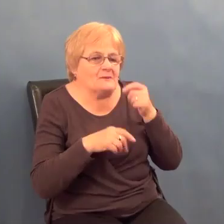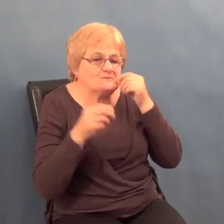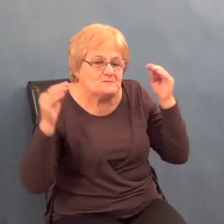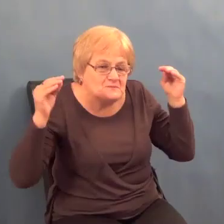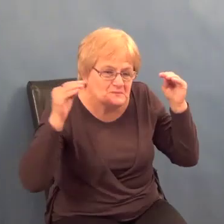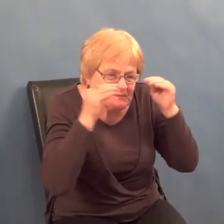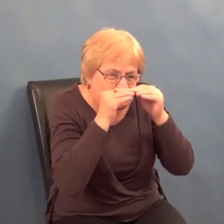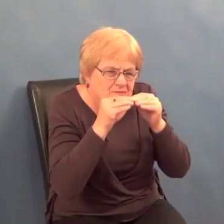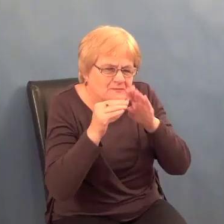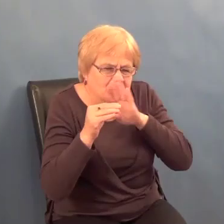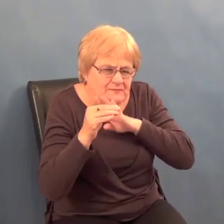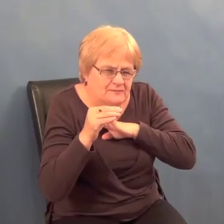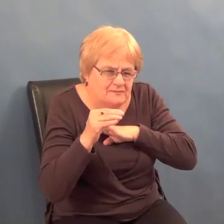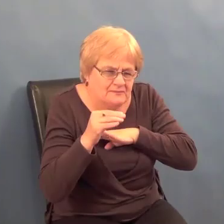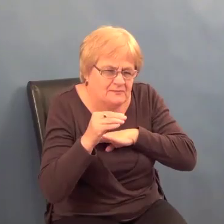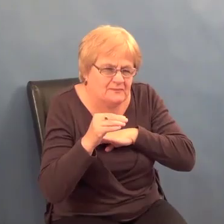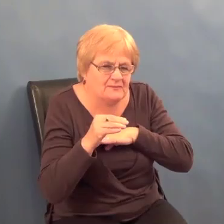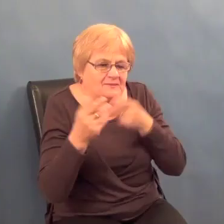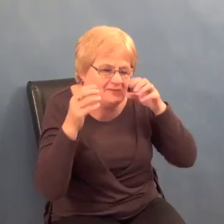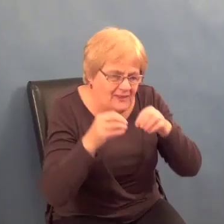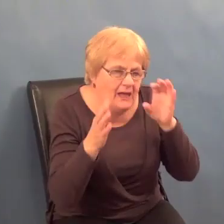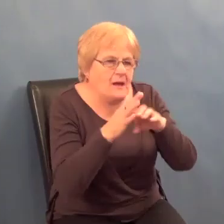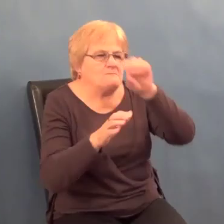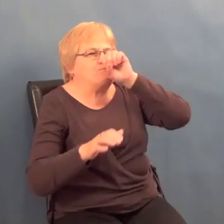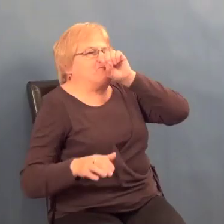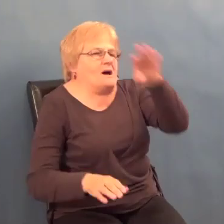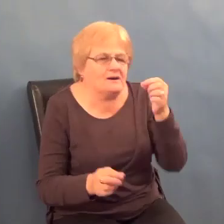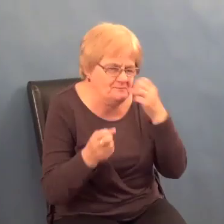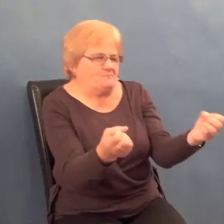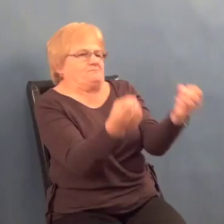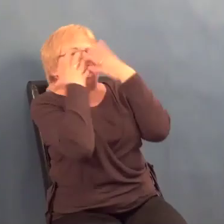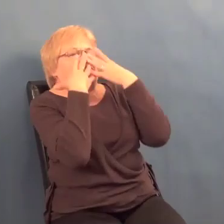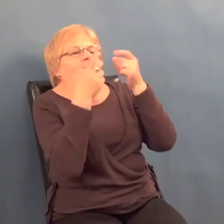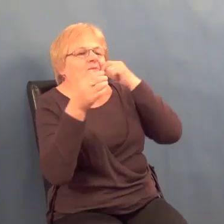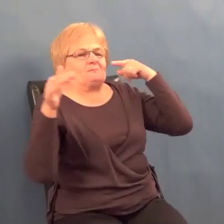Kot dotyka się pyskiem z rybą, wytrzymuje, podchodzi, w pewnym momencie ryba opluwa twarz kota.